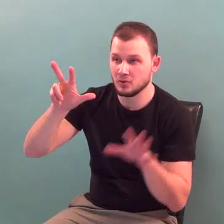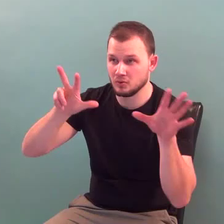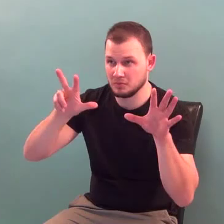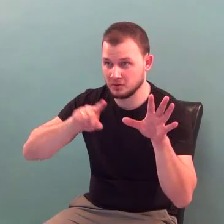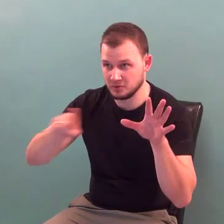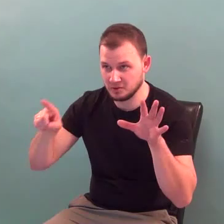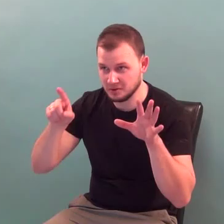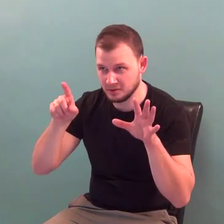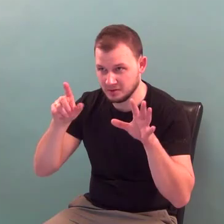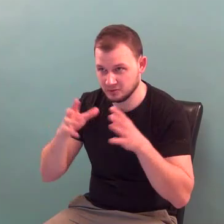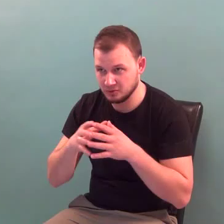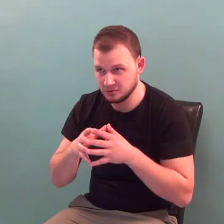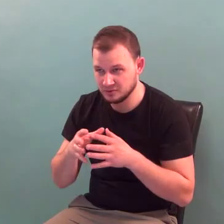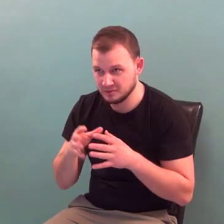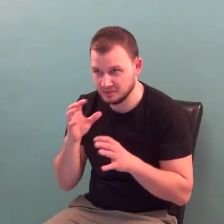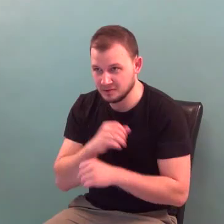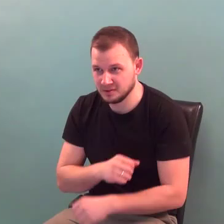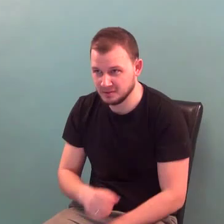Od ósmej do dziesiątej wieczorem?